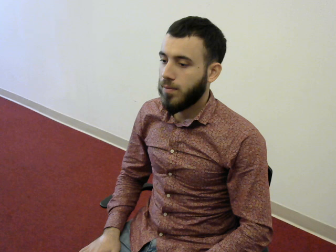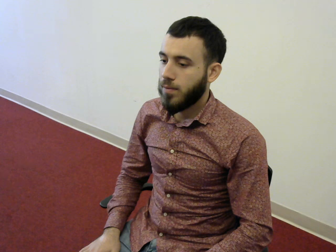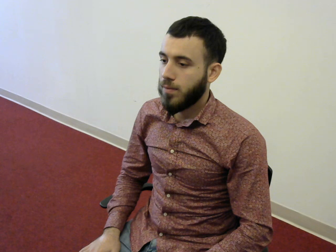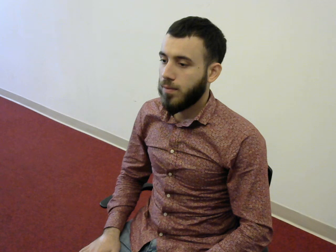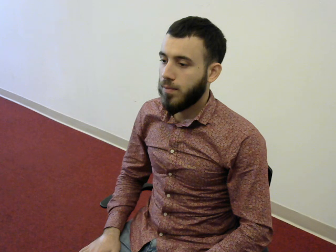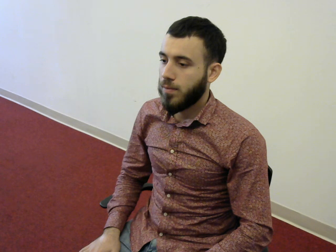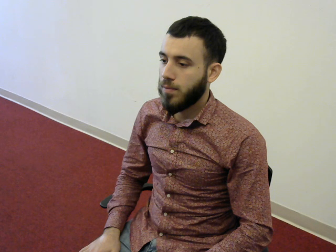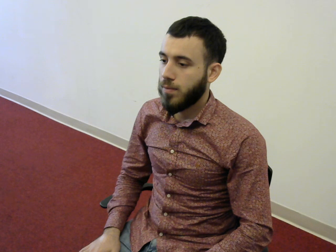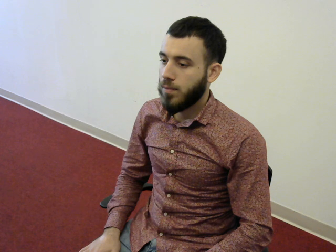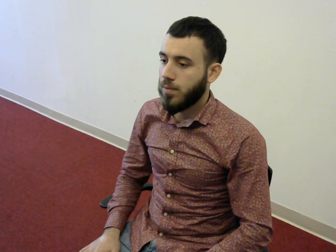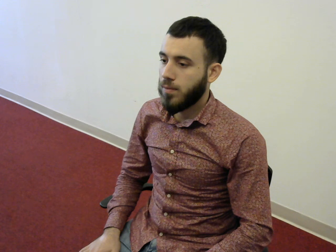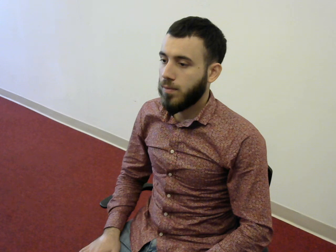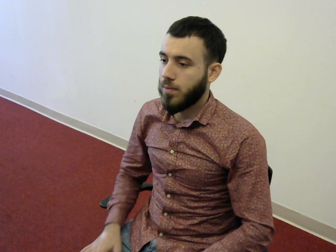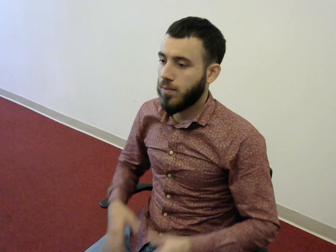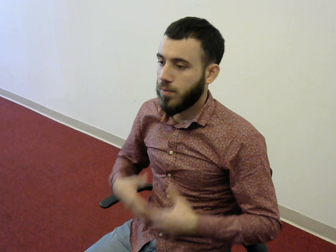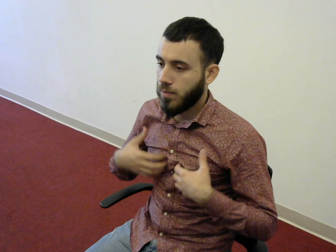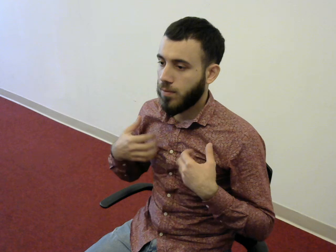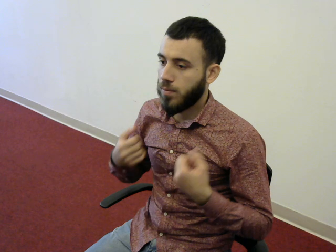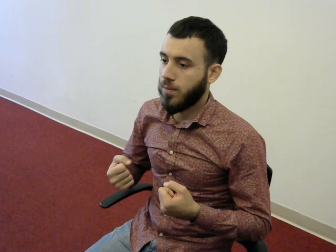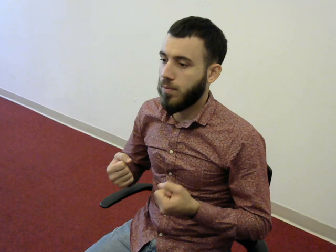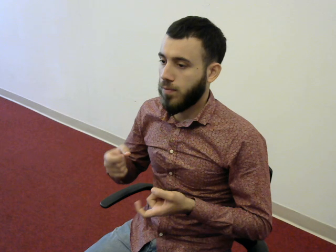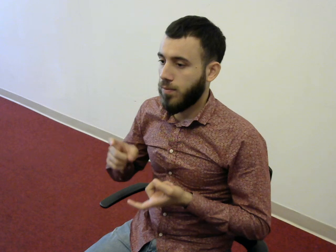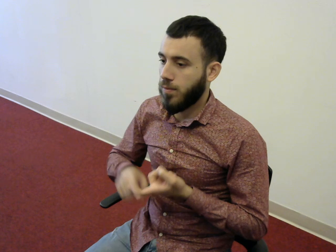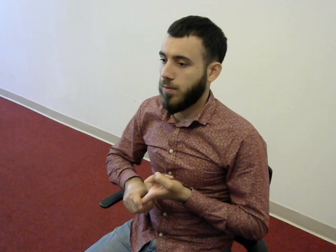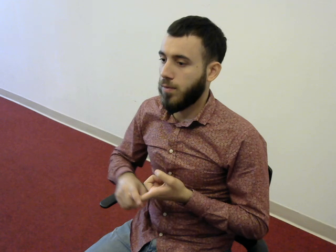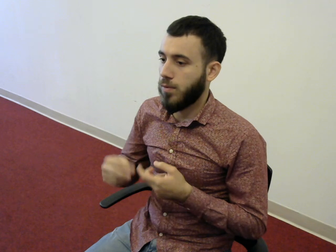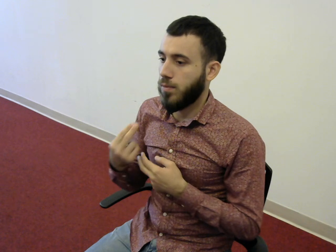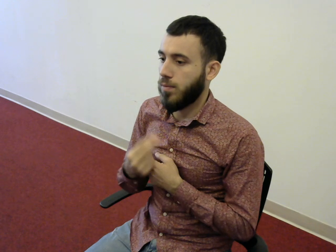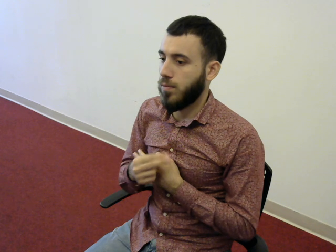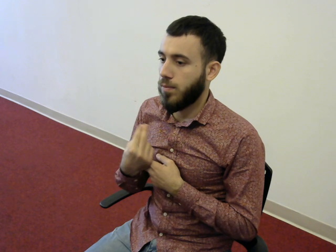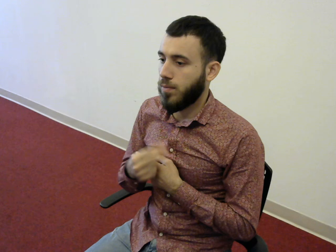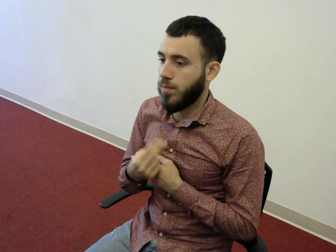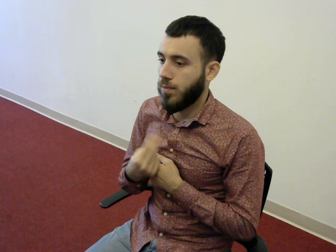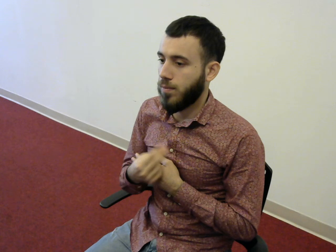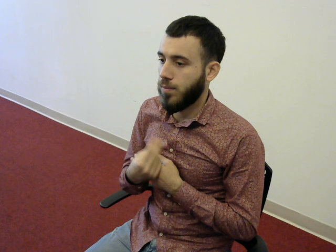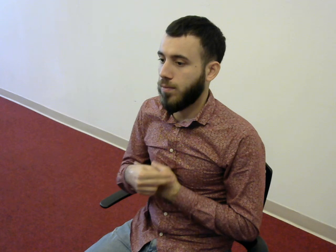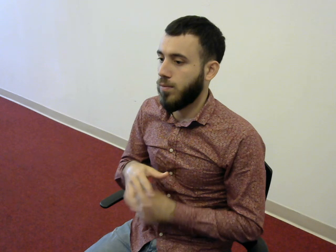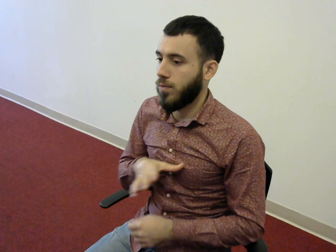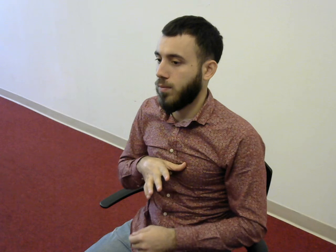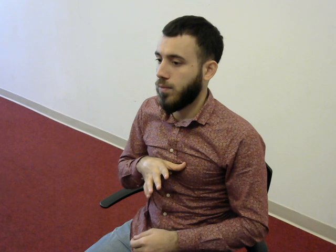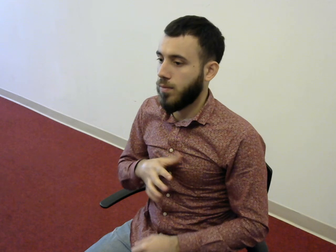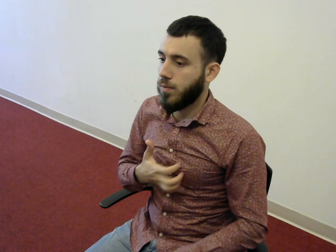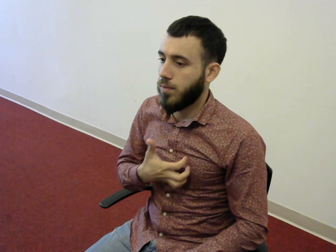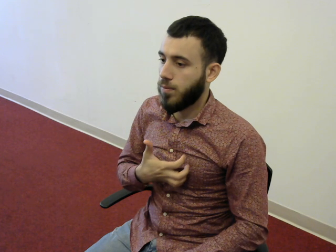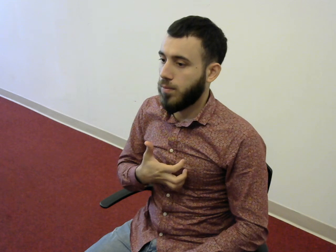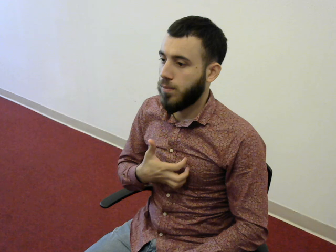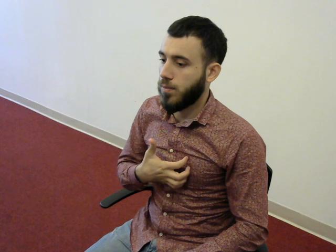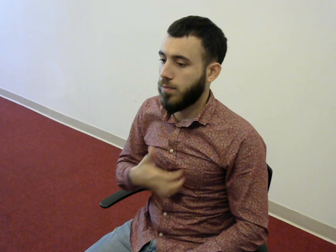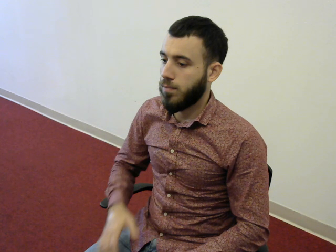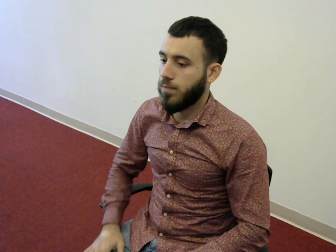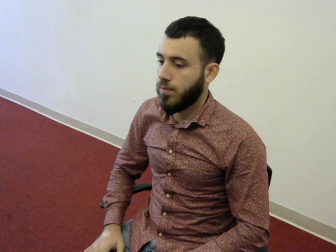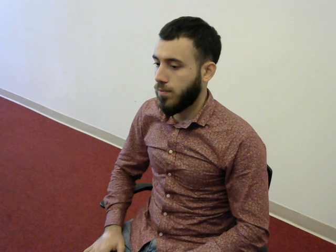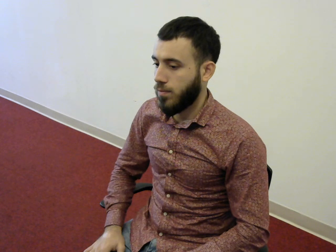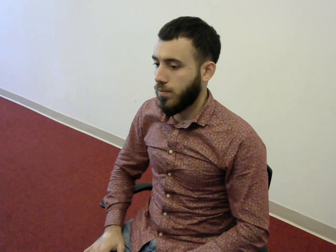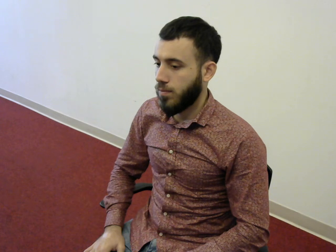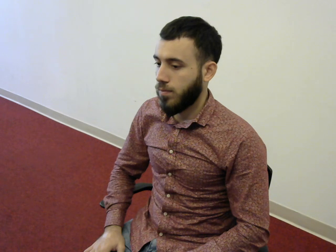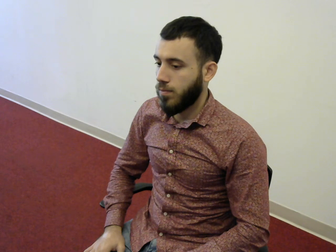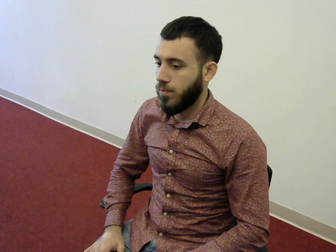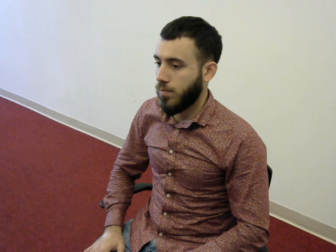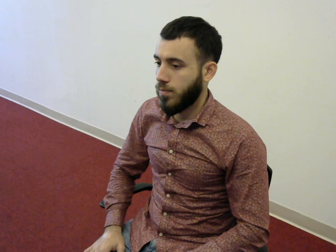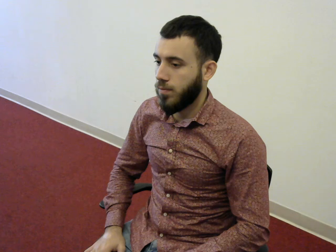Sağlamlığımla bağlı müalicə olmaq istəyirəm